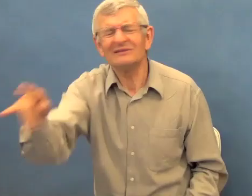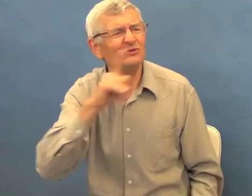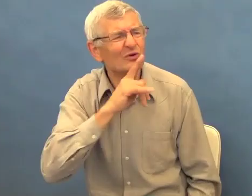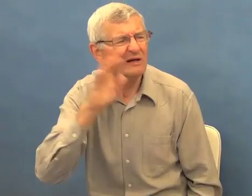Cicho.